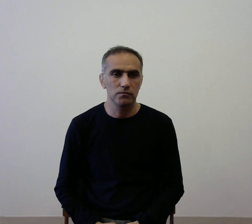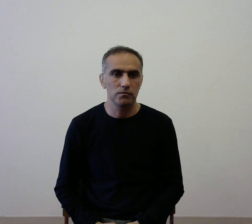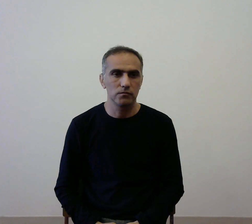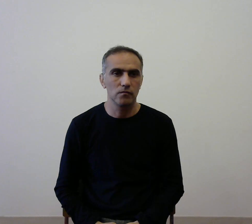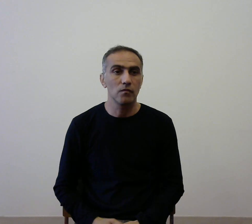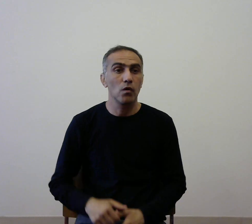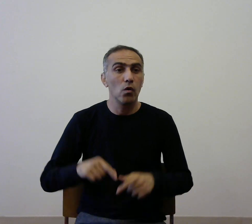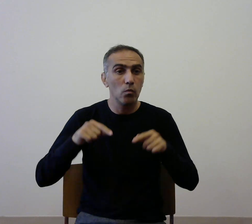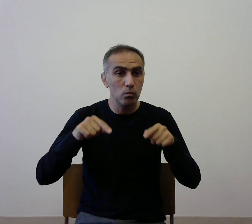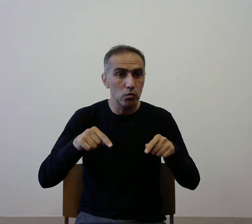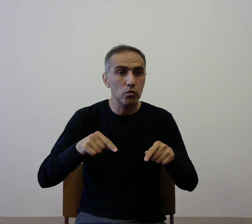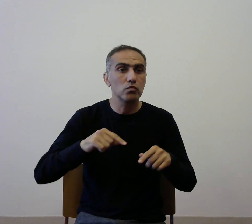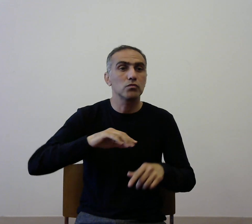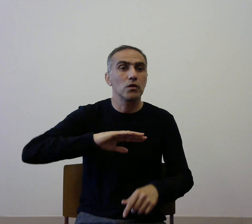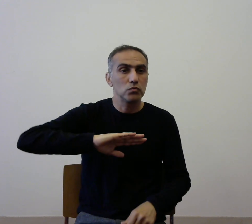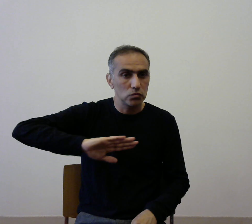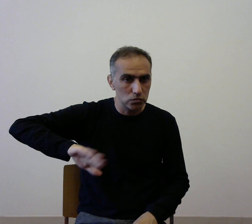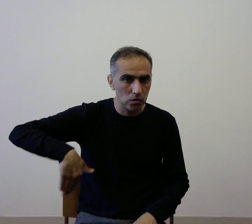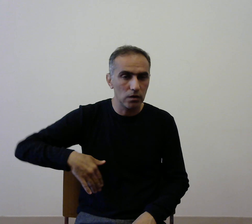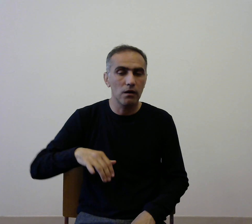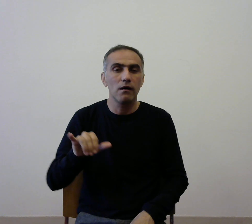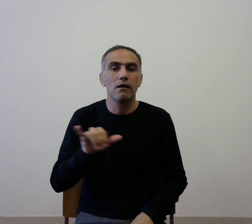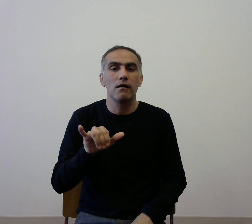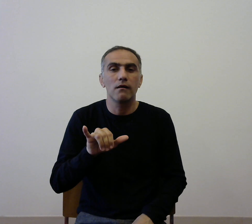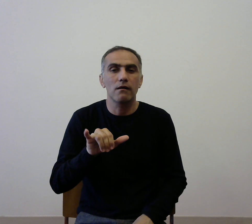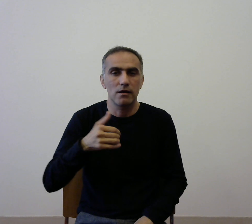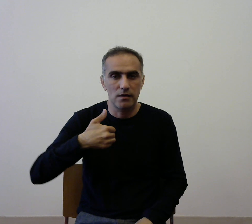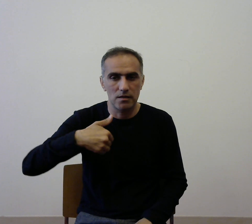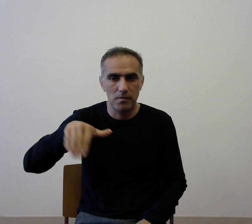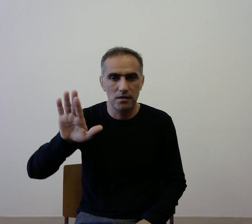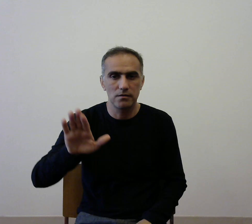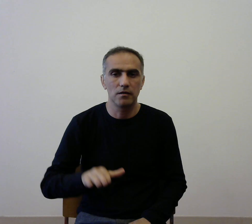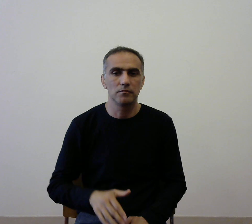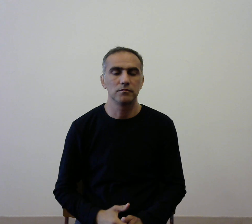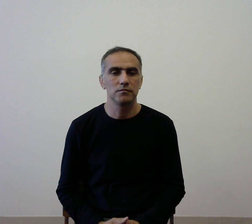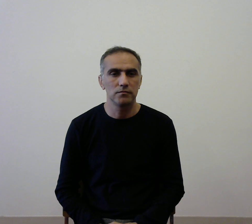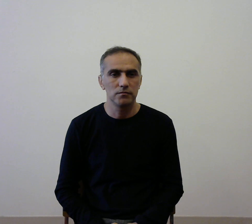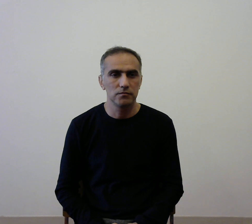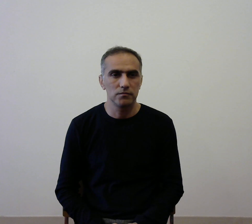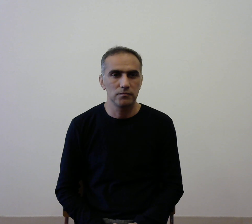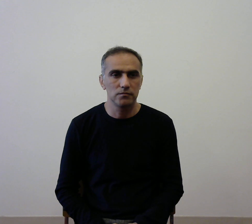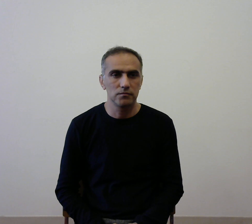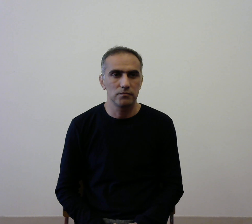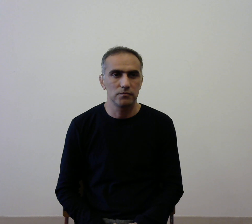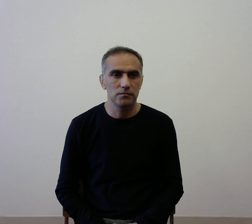Burdan sonra hara getməliyəm?